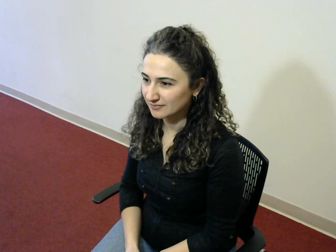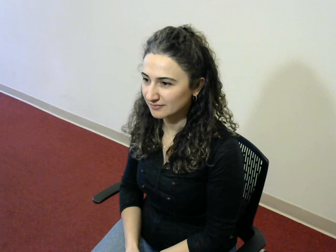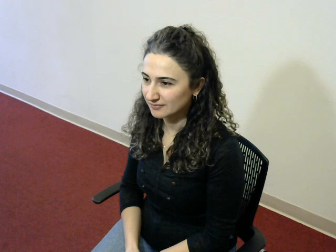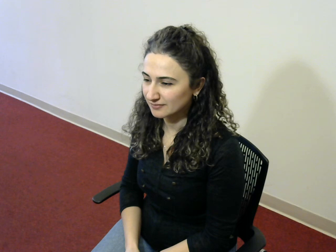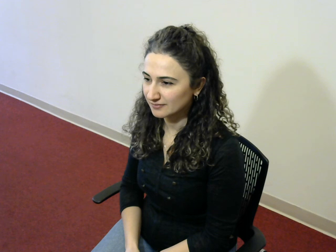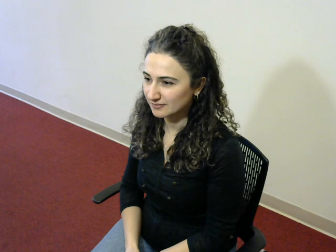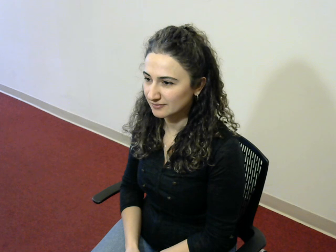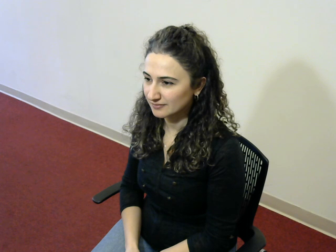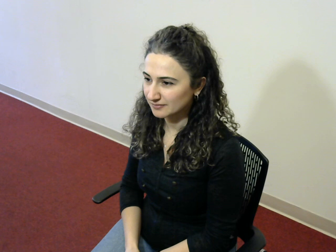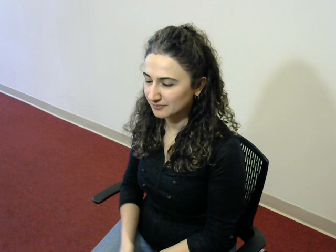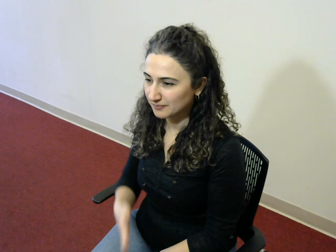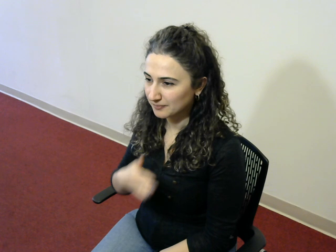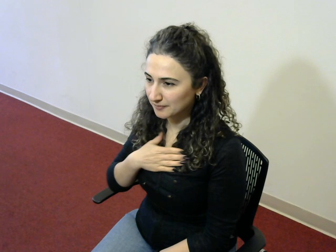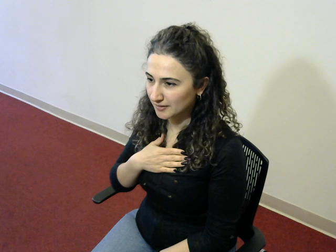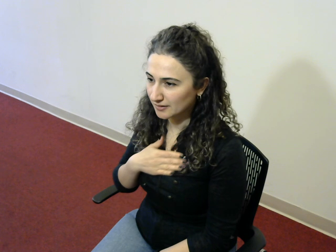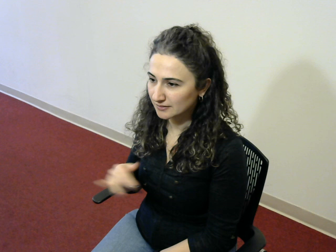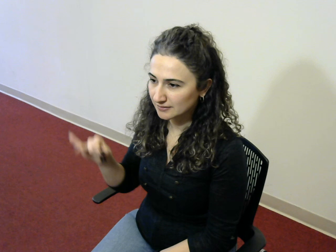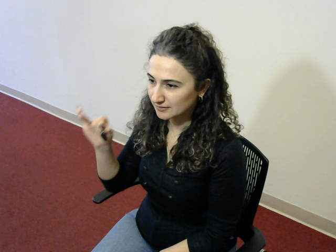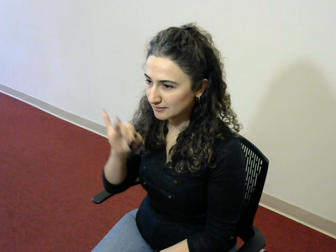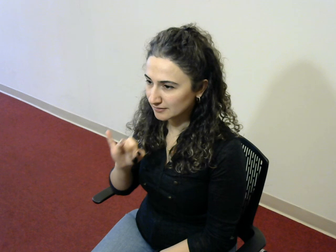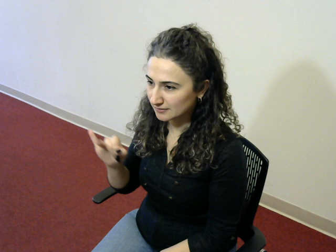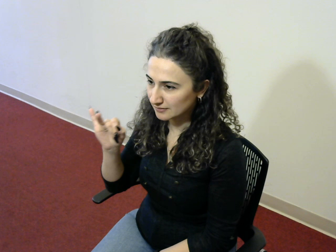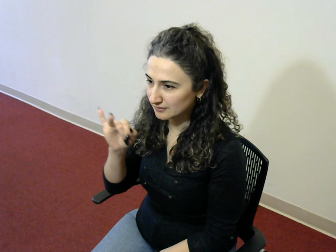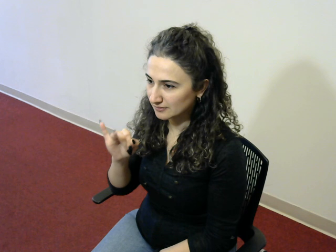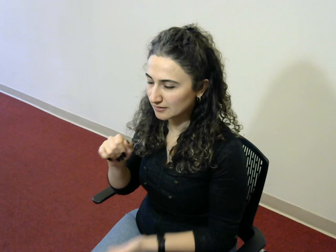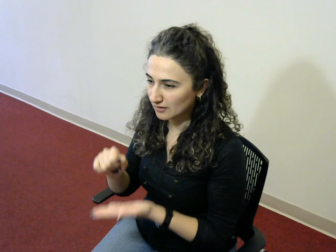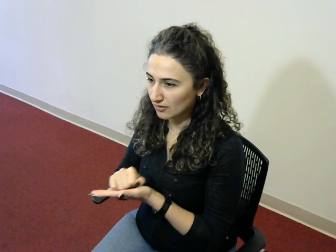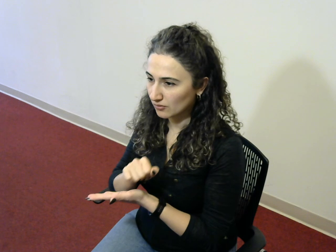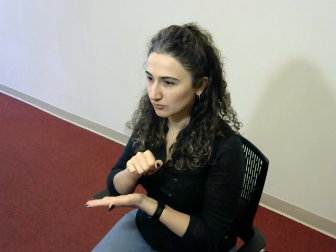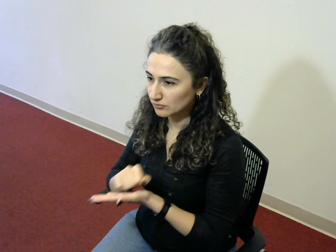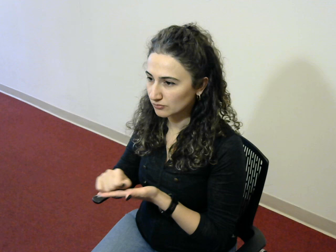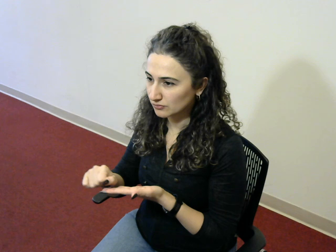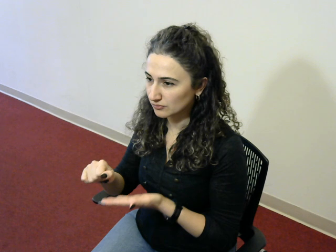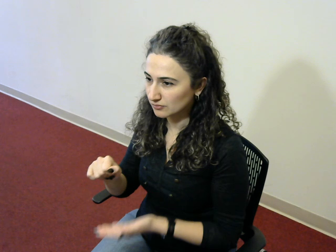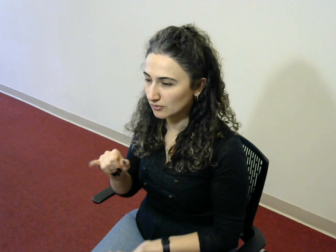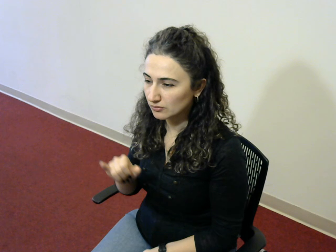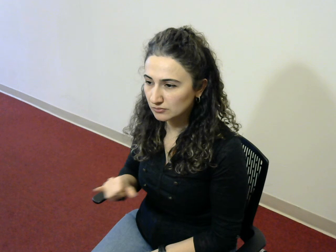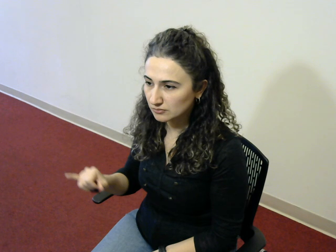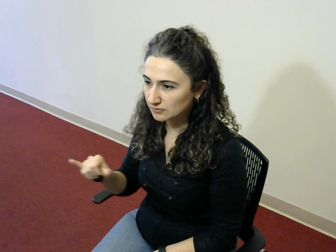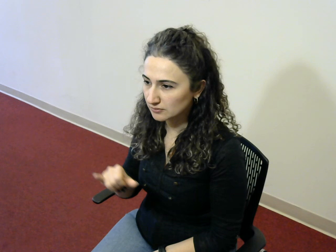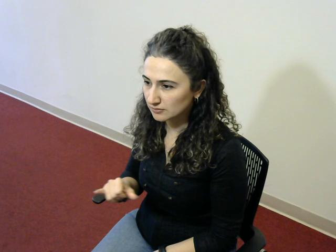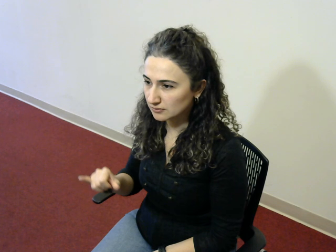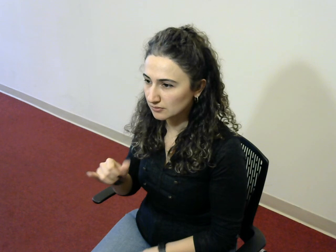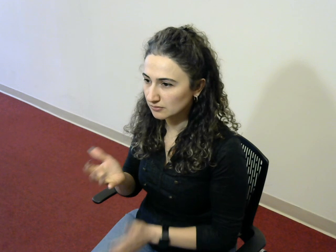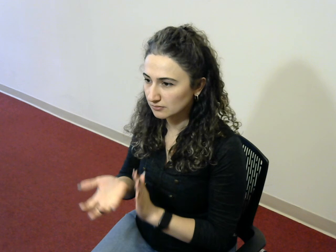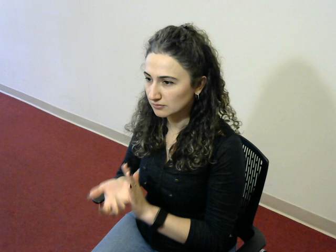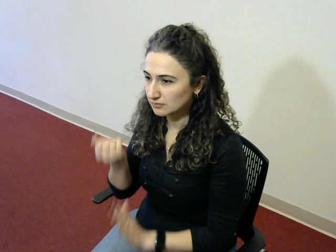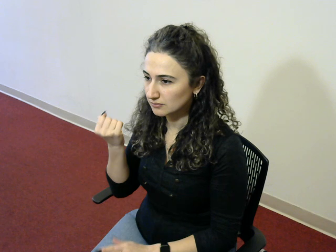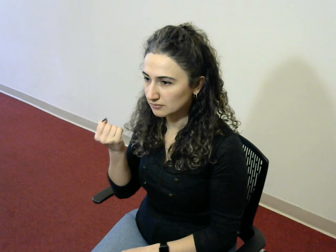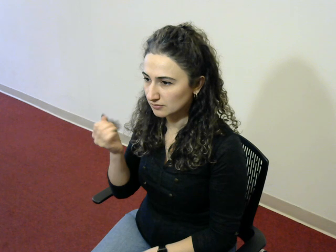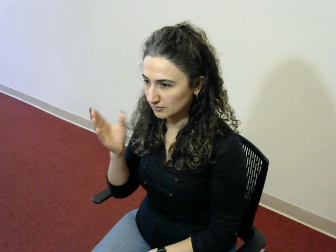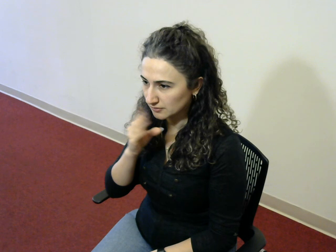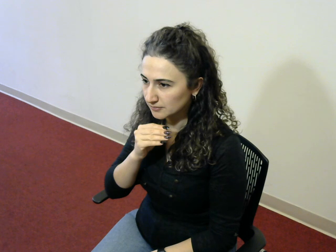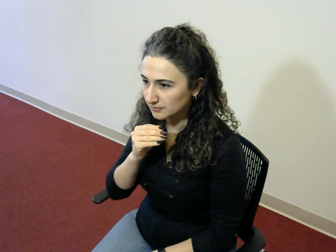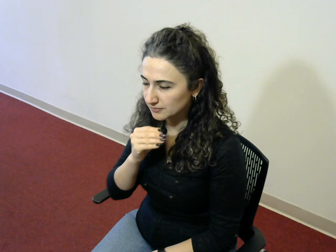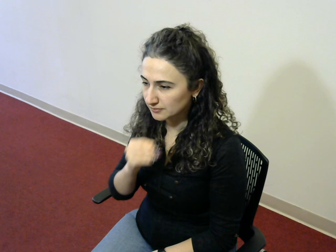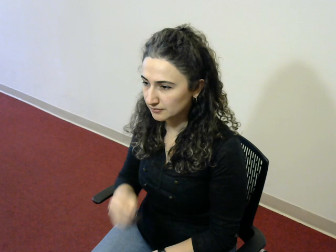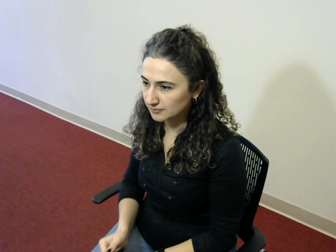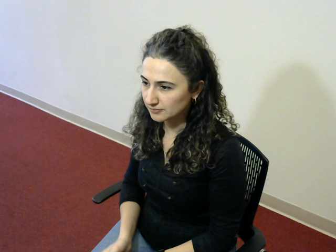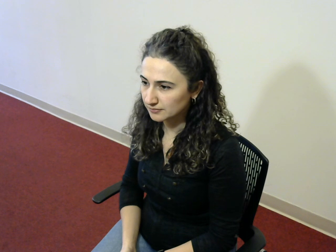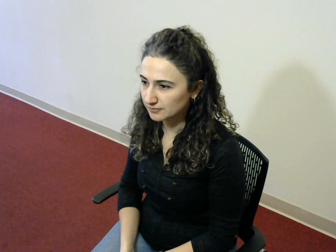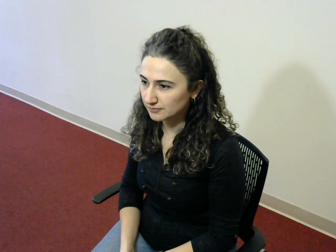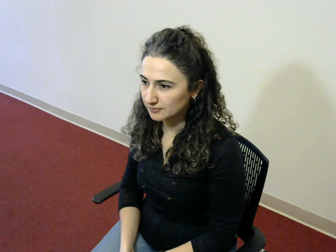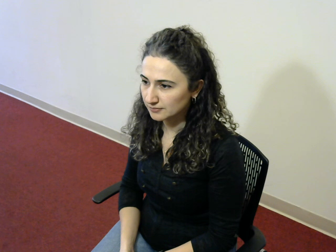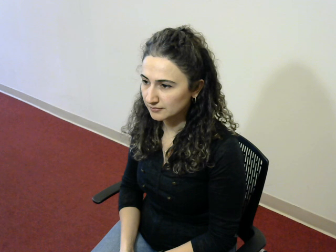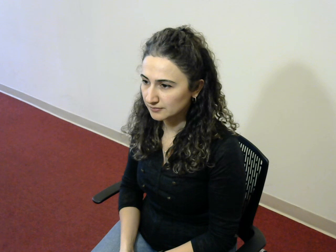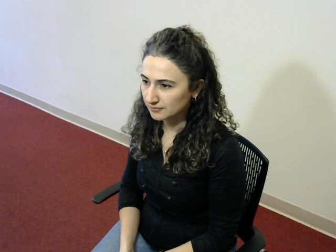Mən tarix sənədləri hardan götürə bilərəm?